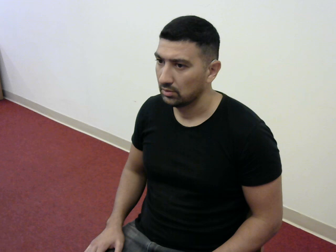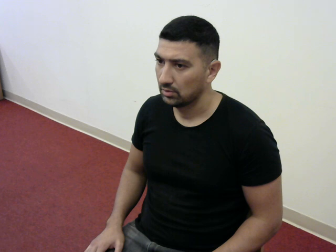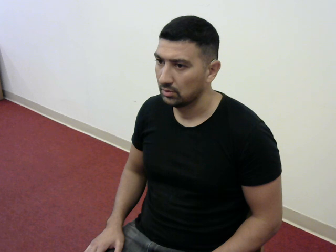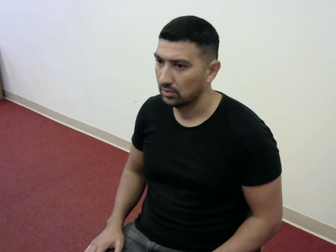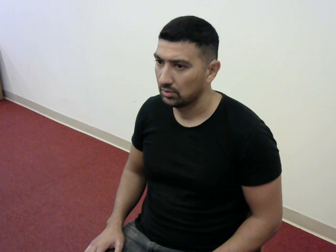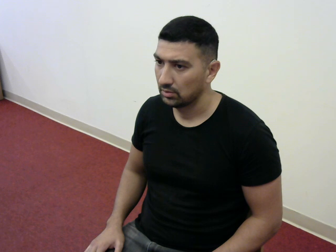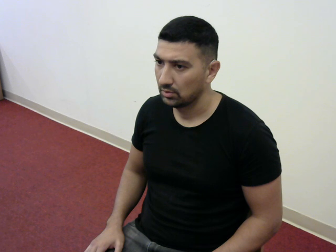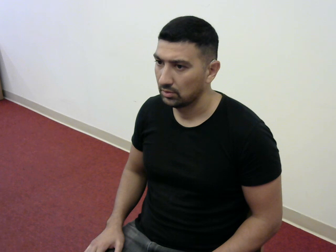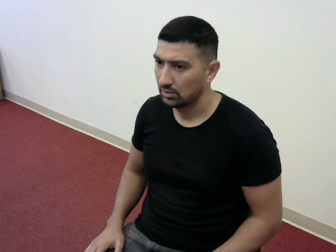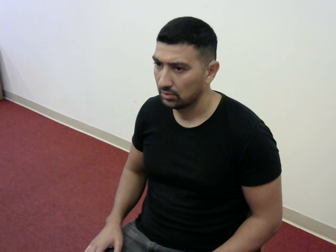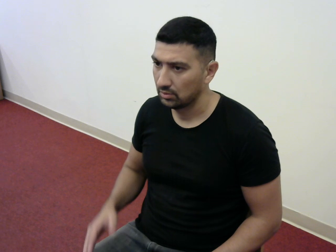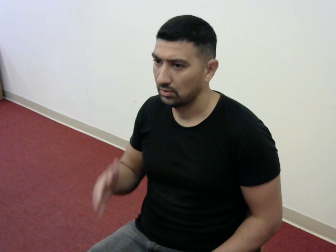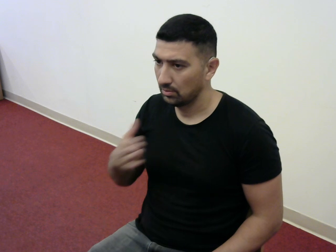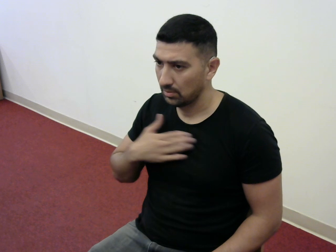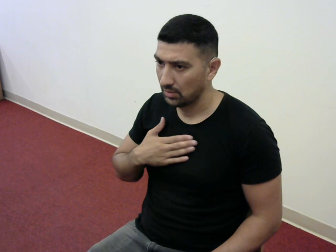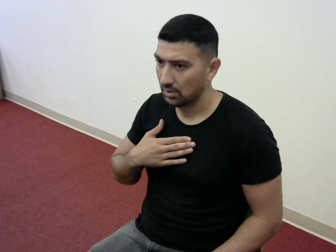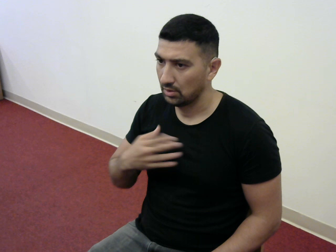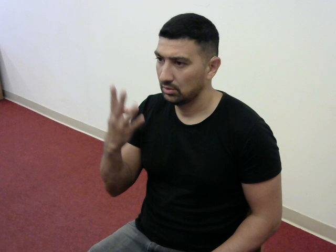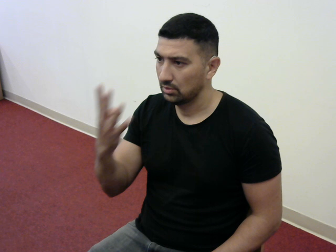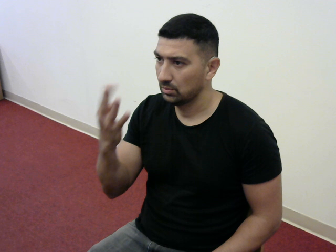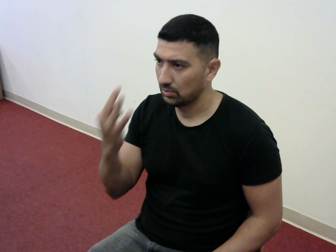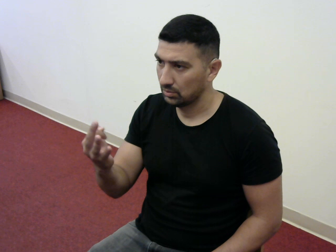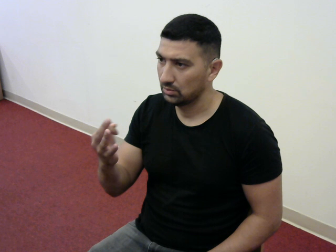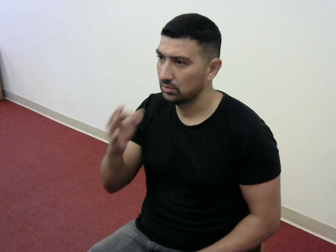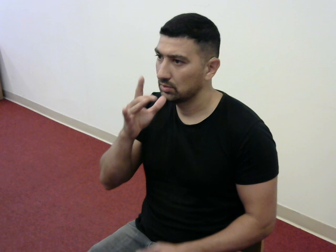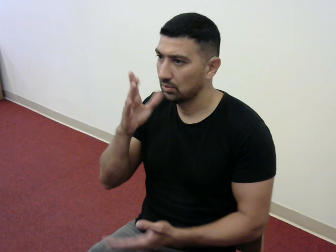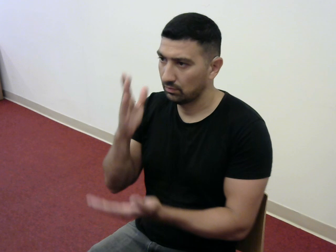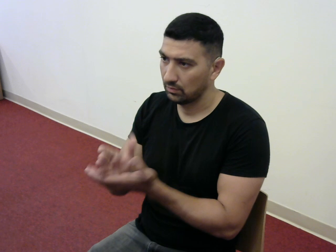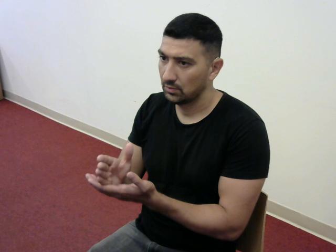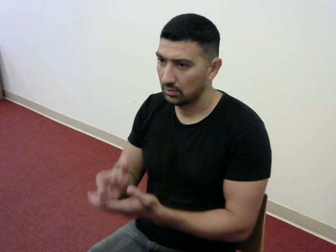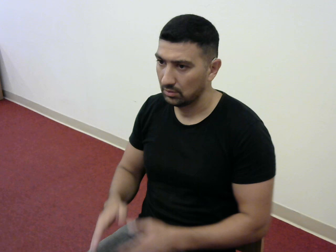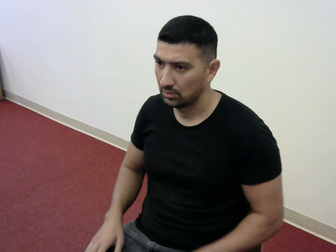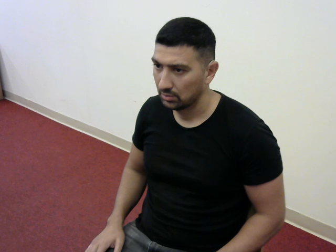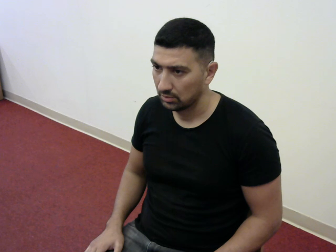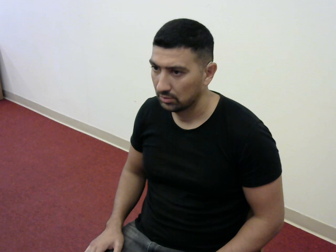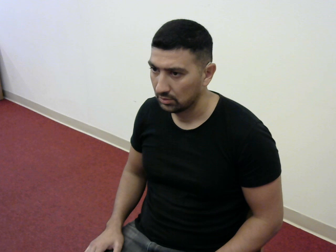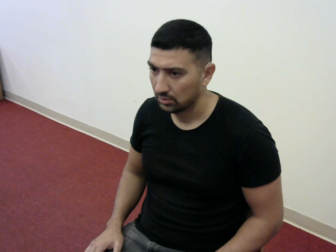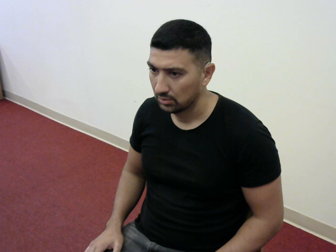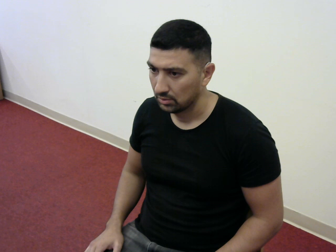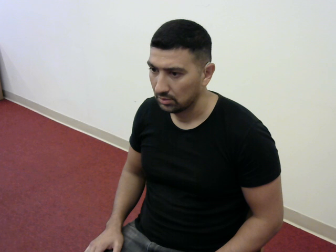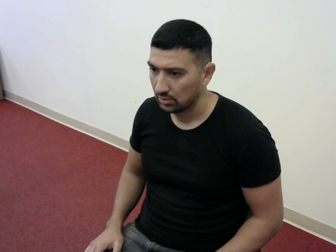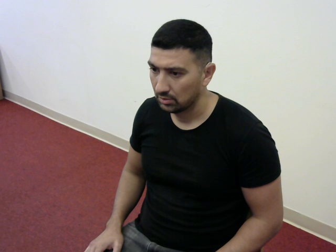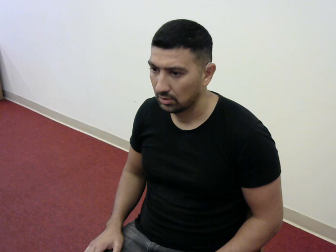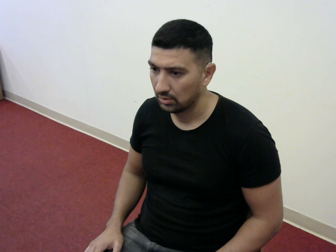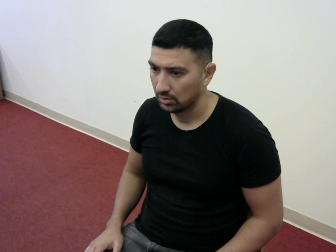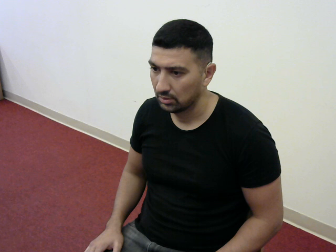Mənim 43 yaşım var